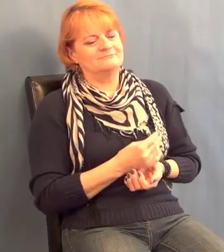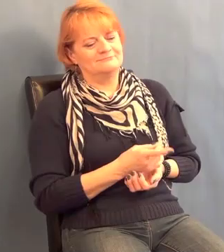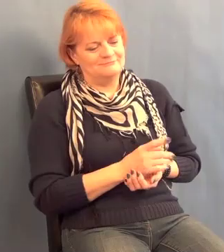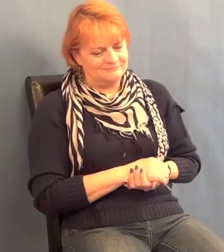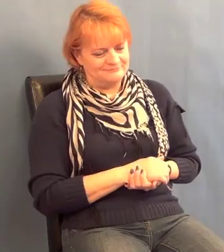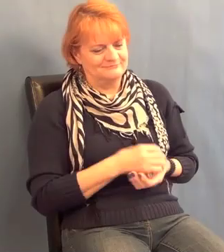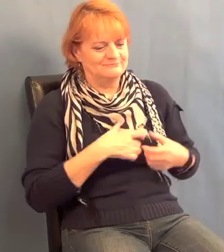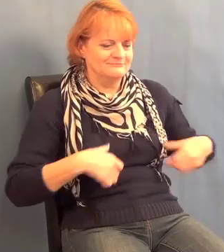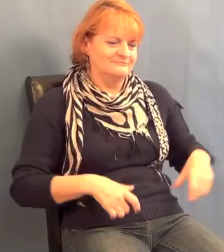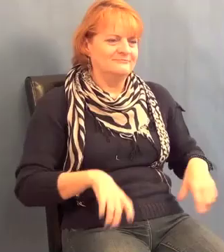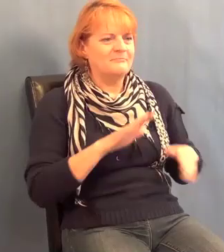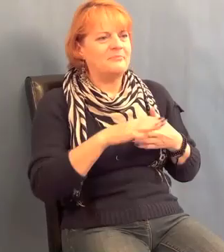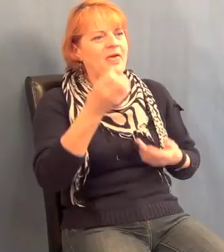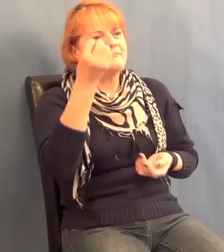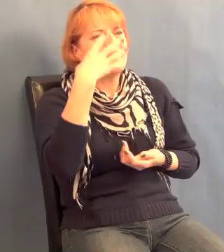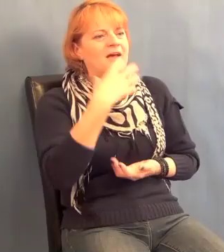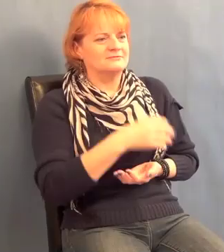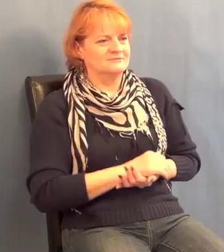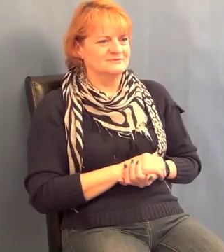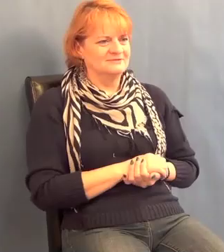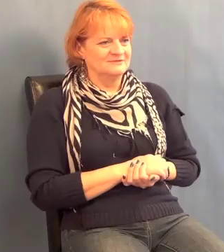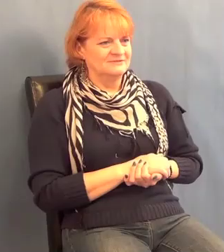Wspaniale. Można być na plaży bez kostiumu.